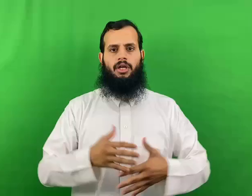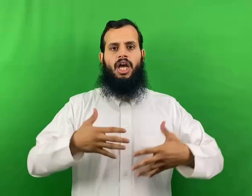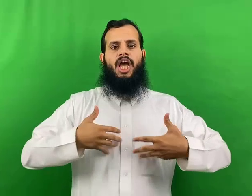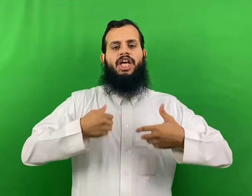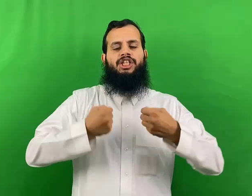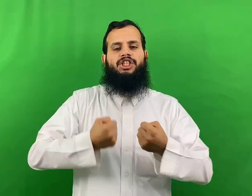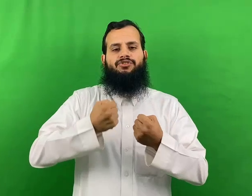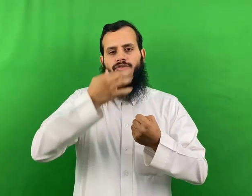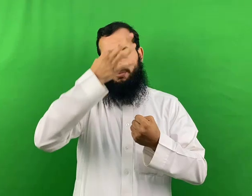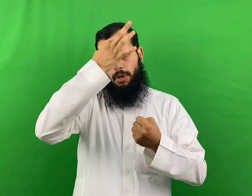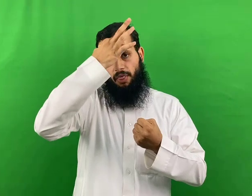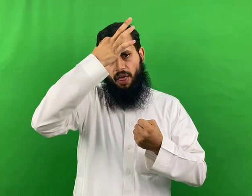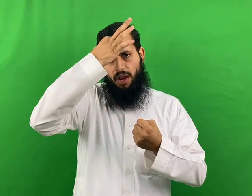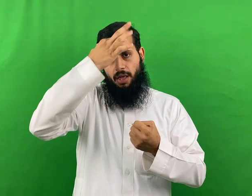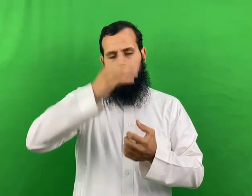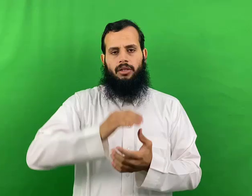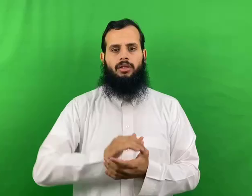اشف مرضانا